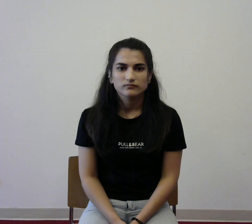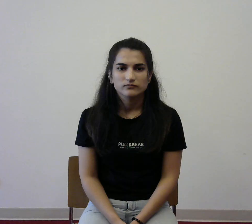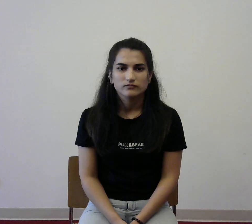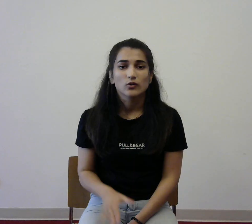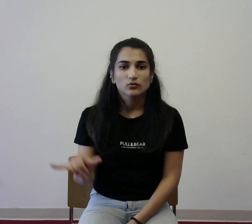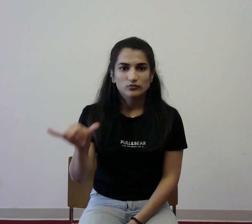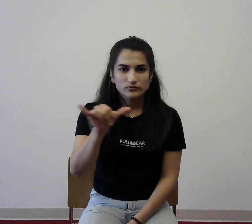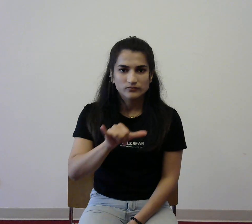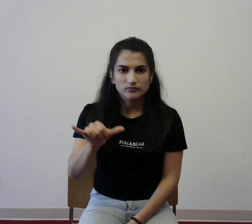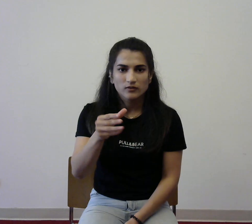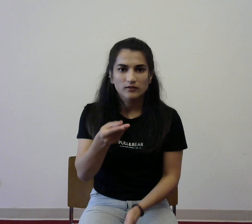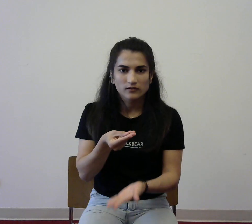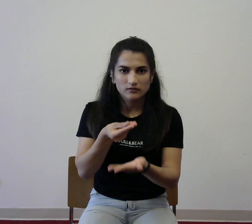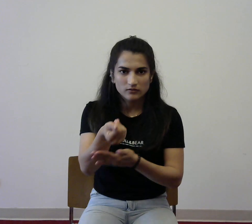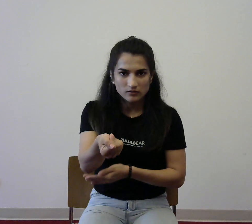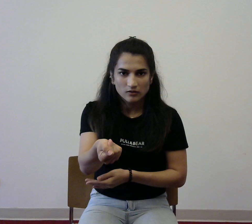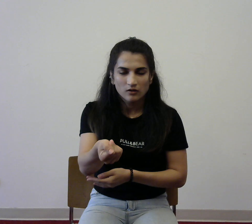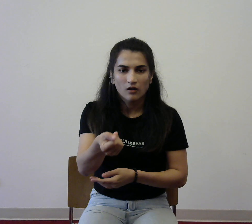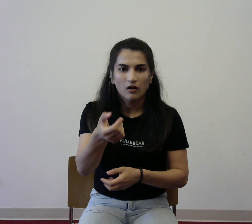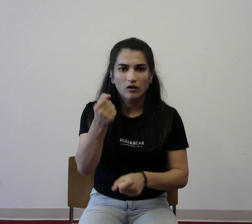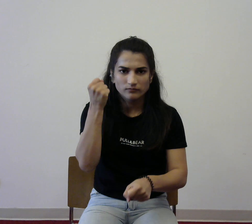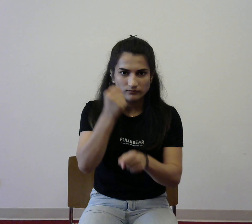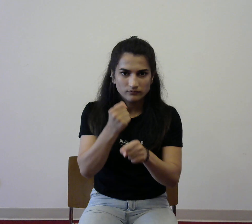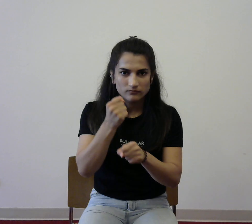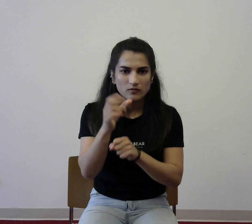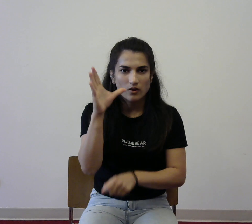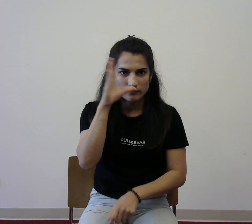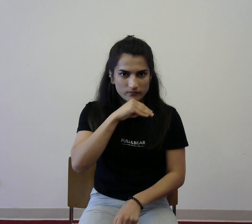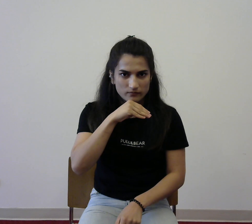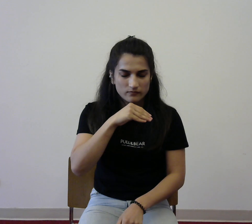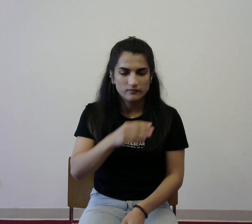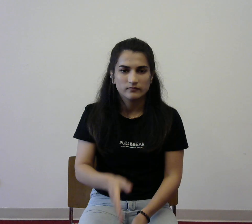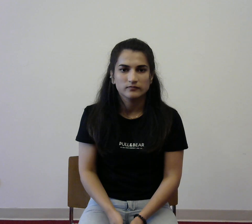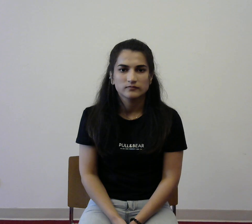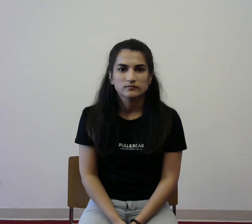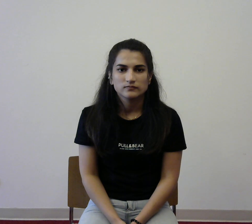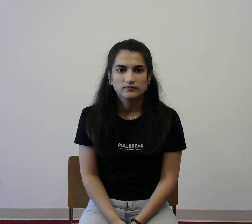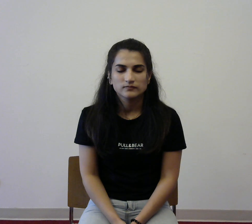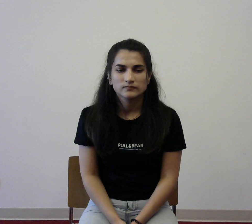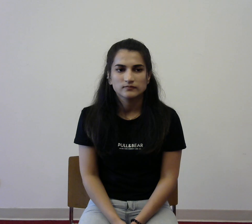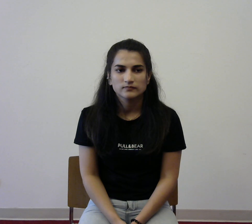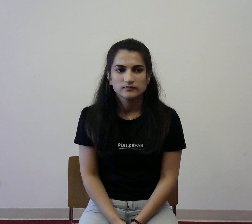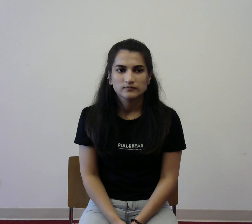Harda ödəniş edə bilərəm?